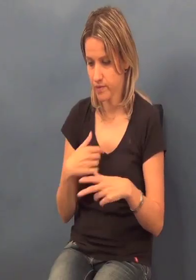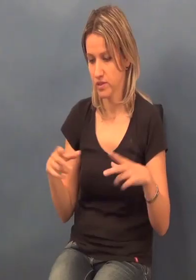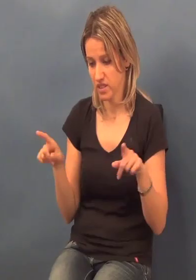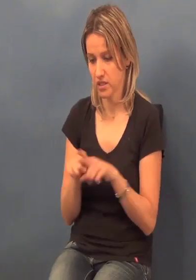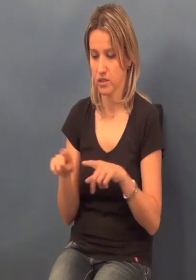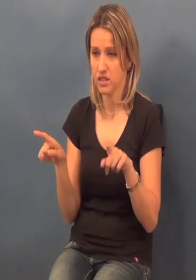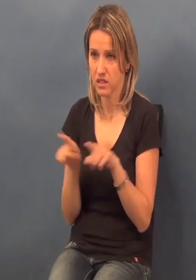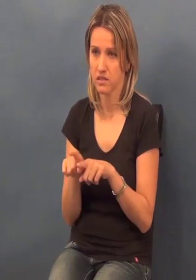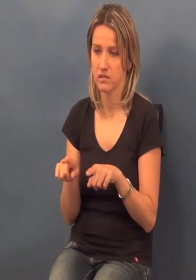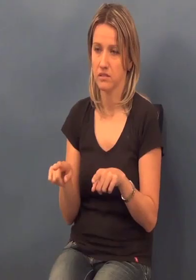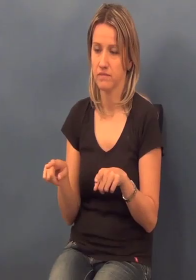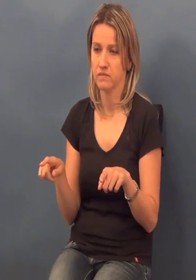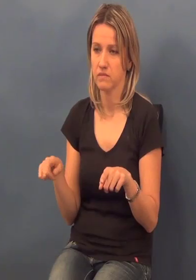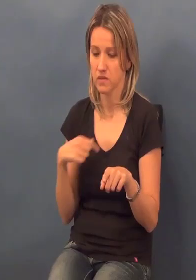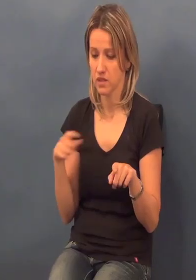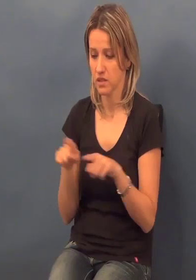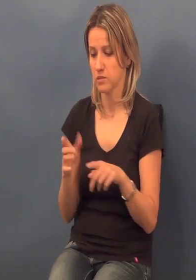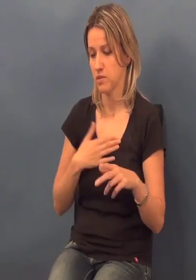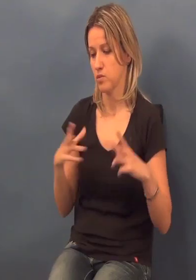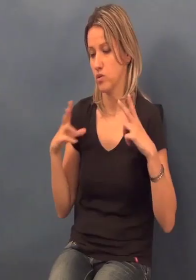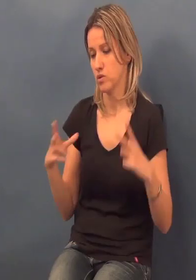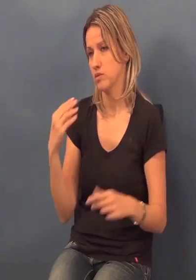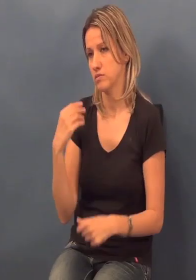Ja... też, też mam urlop.